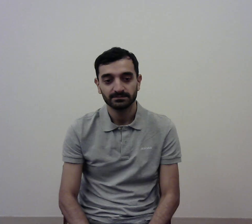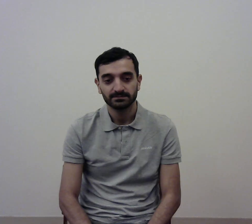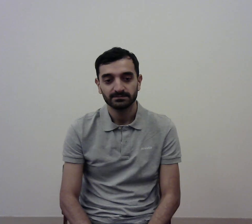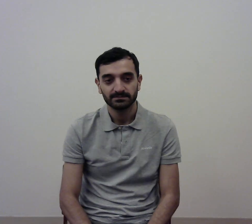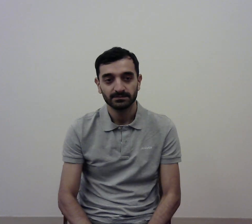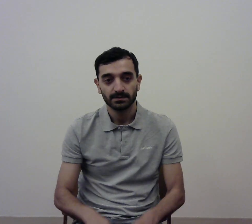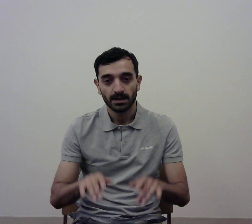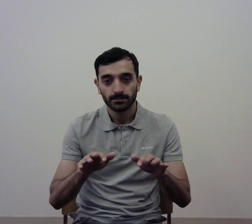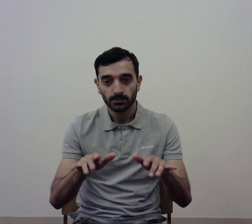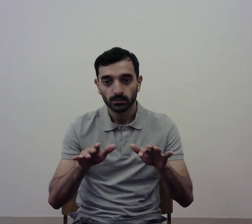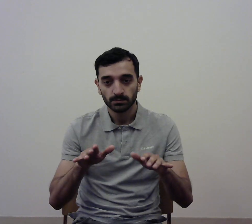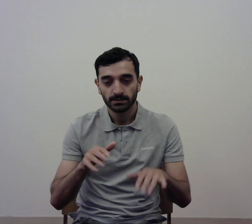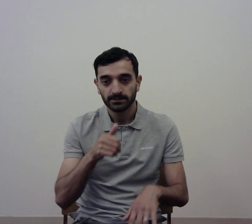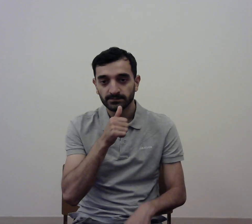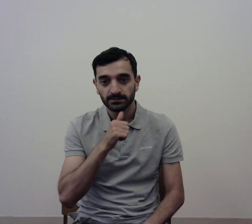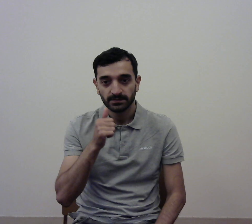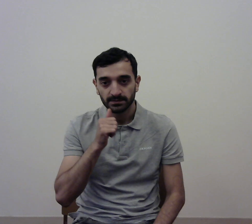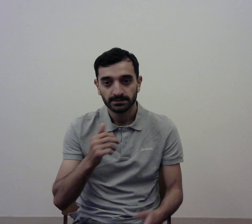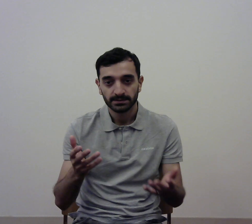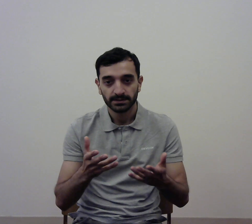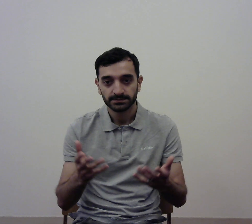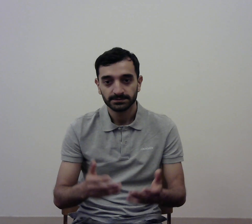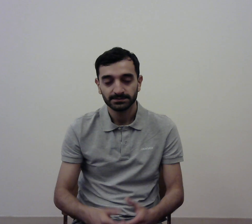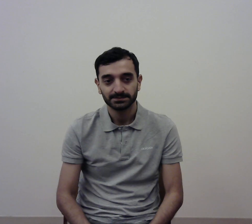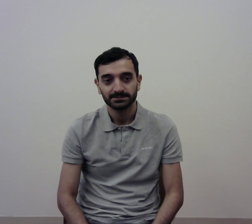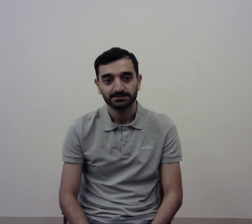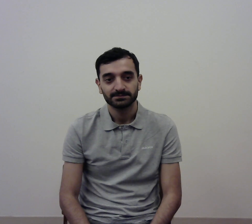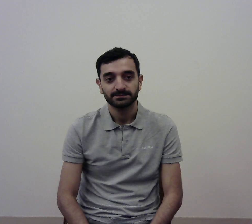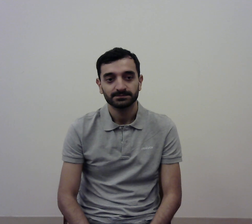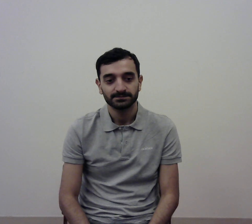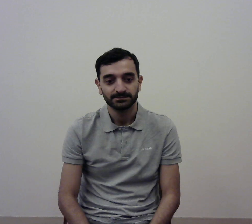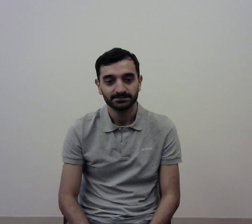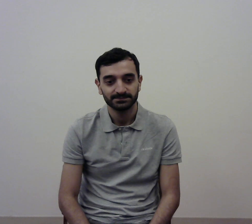Kompüterin parolu nədir?